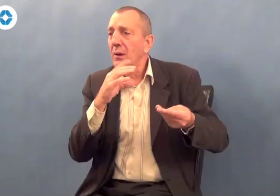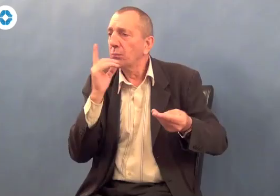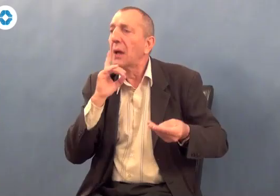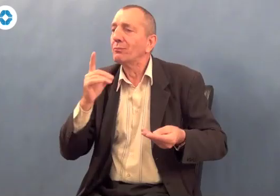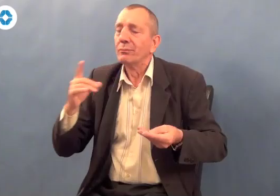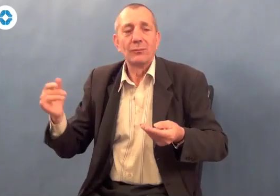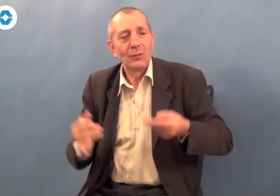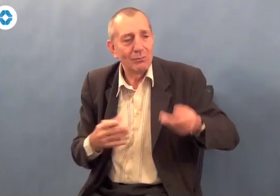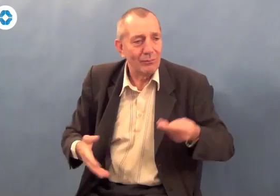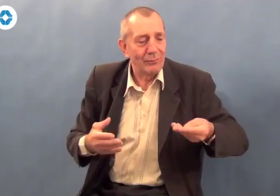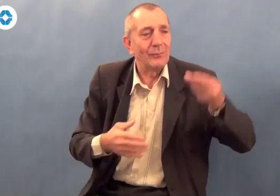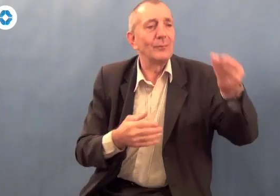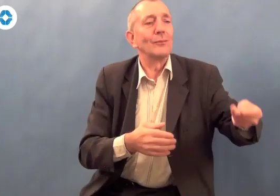Drugi chłopak idzie i oddaje mu zgubę.